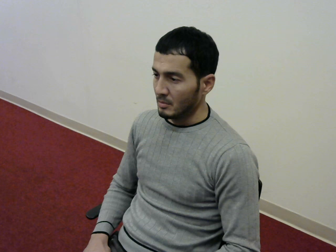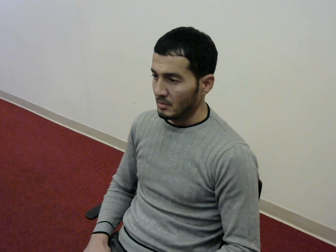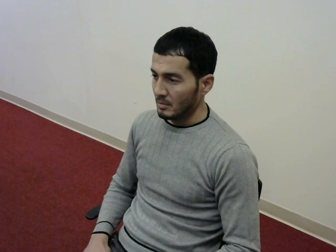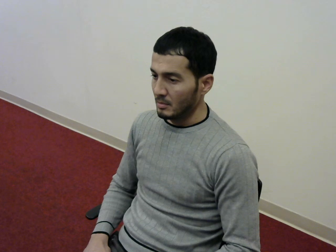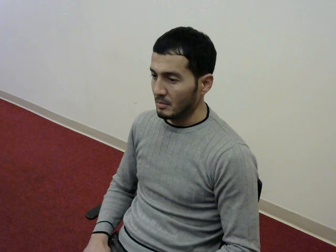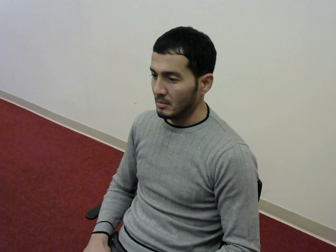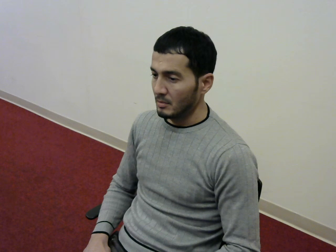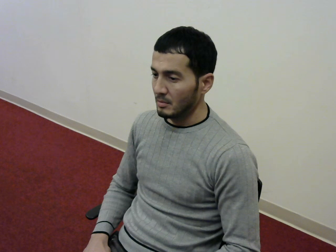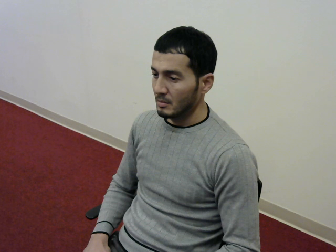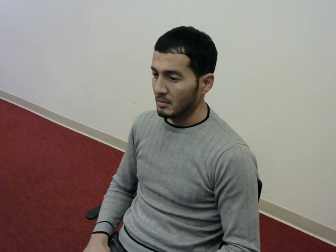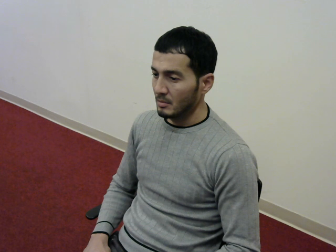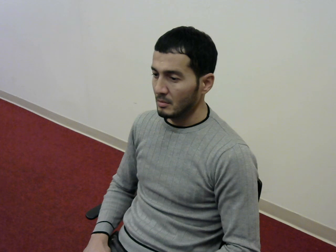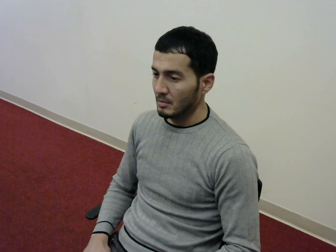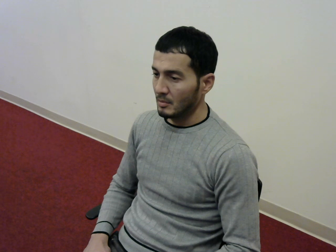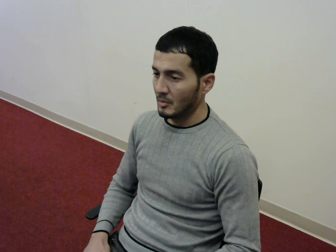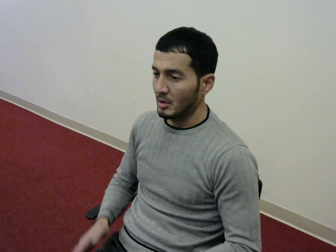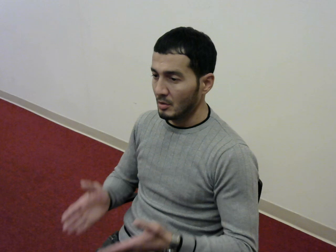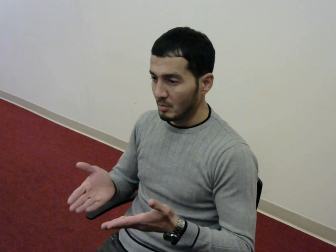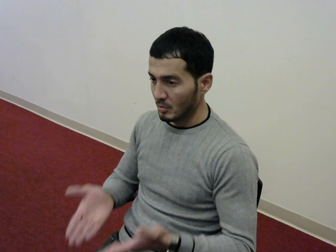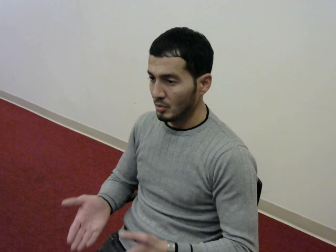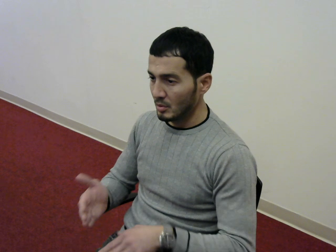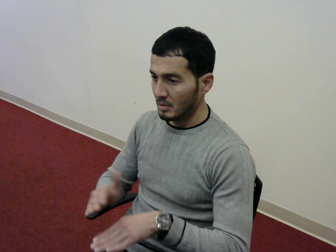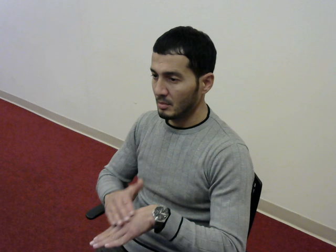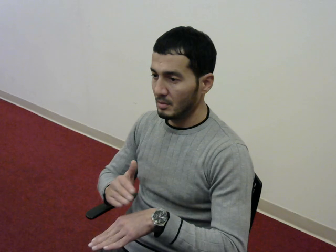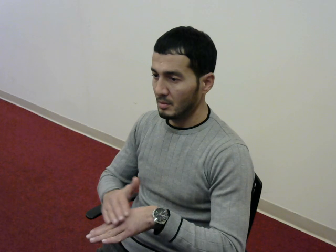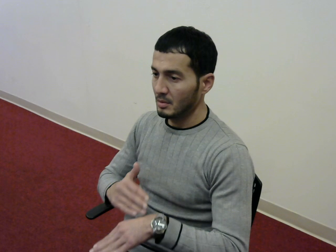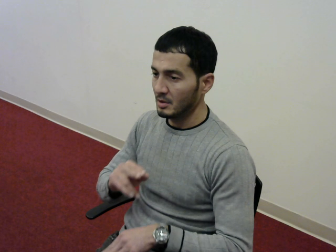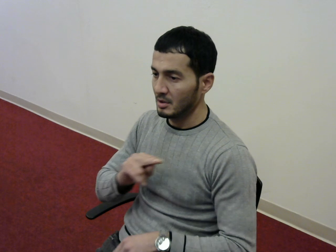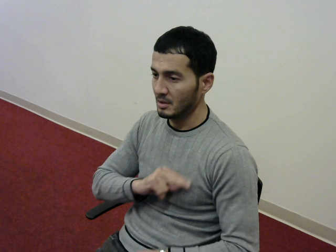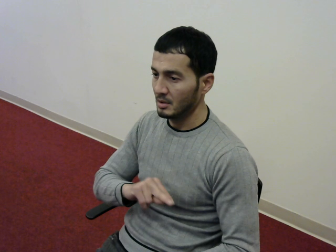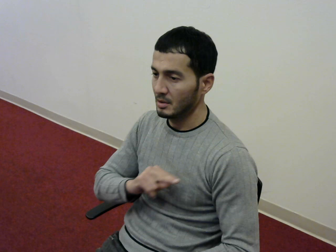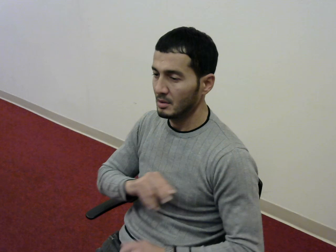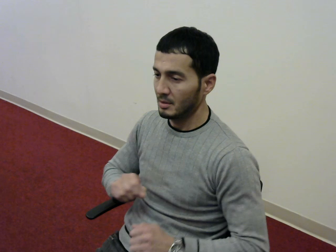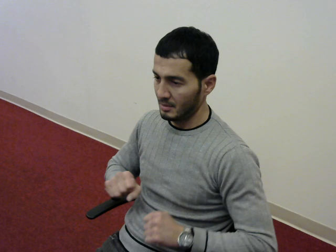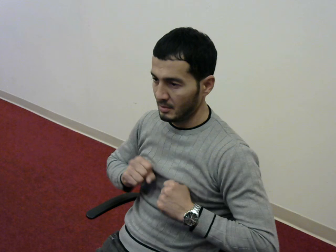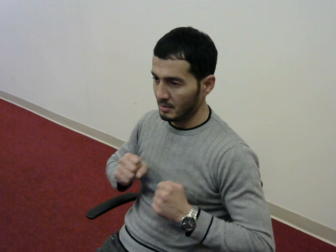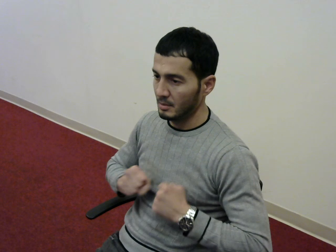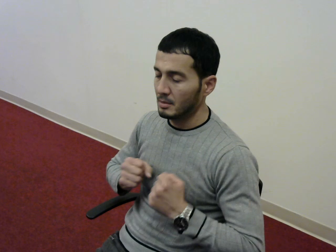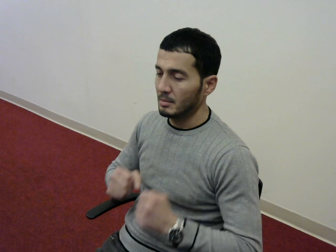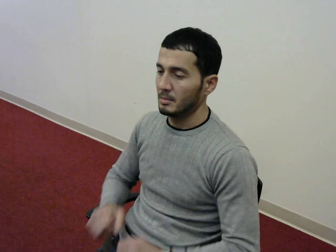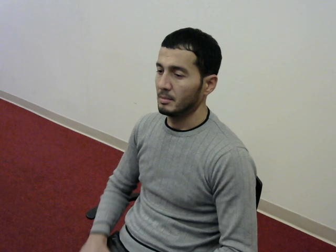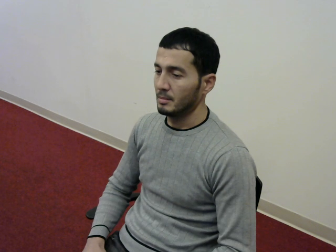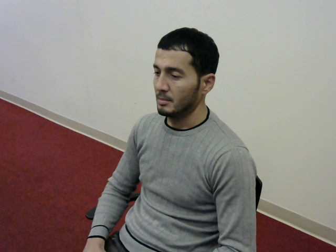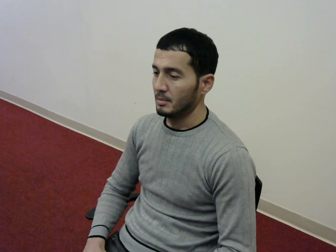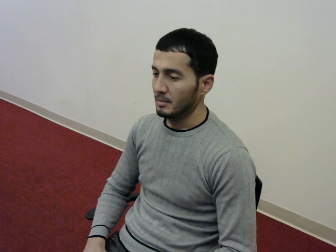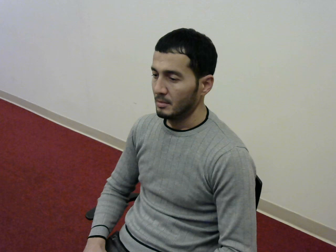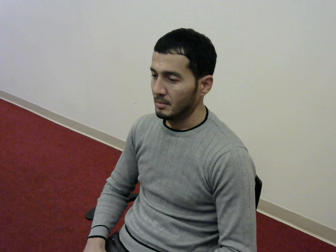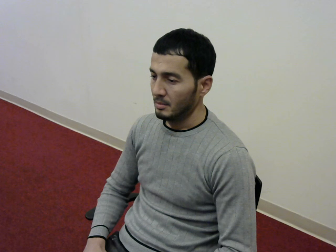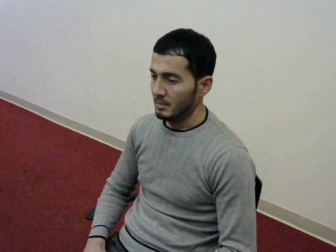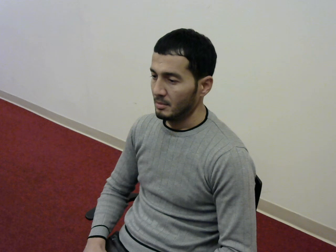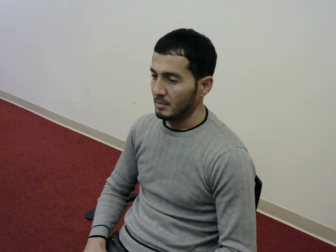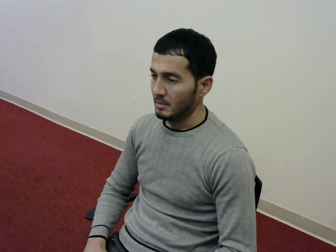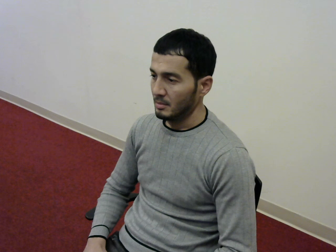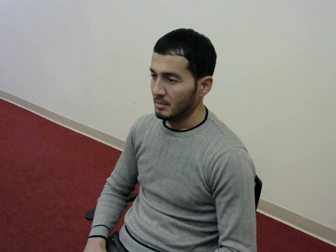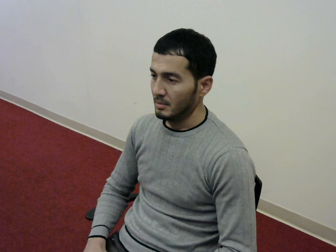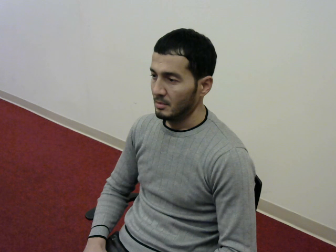Burda mehriban işçilər çalışır